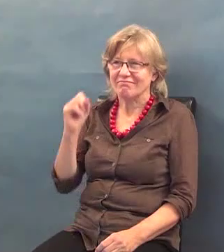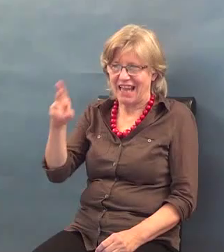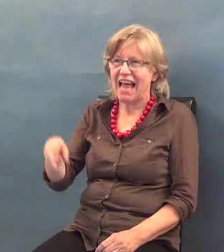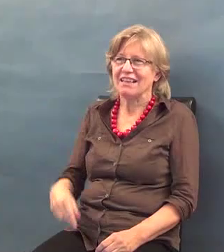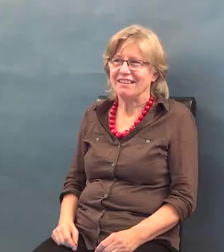Tak.